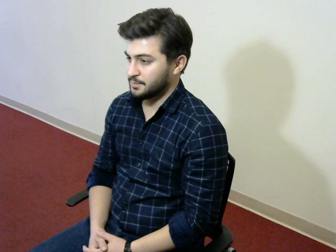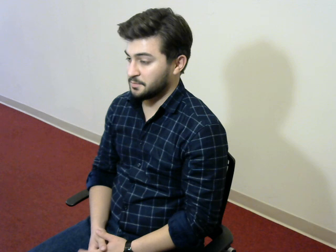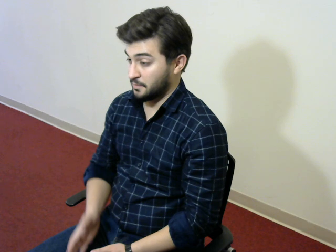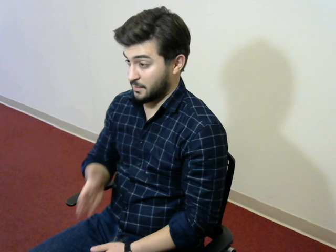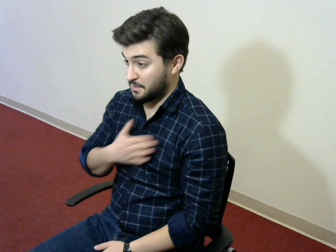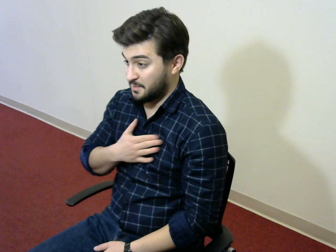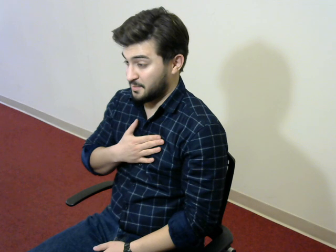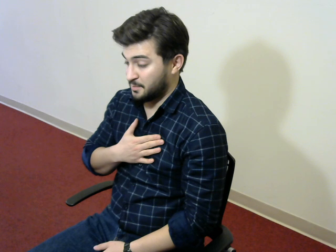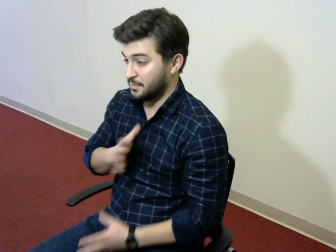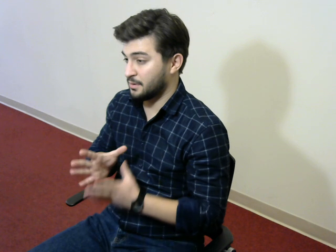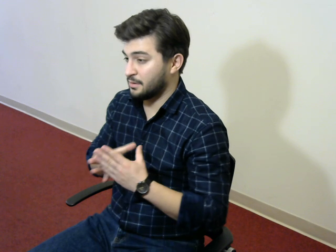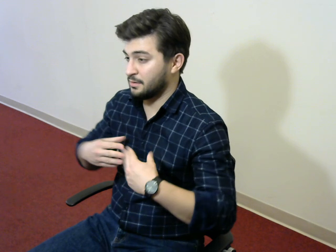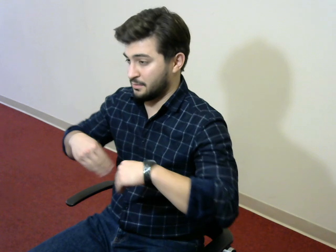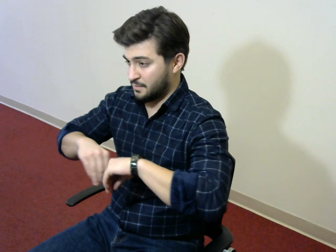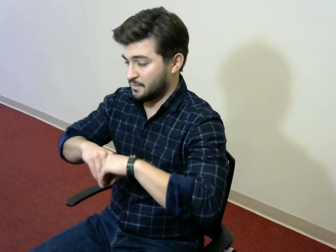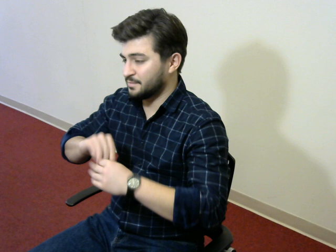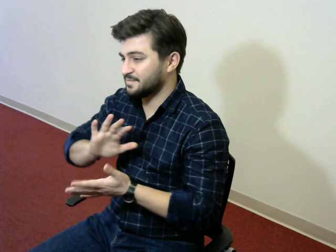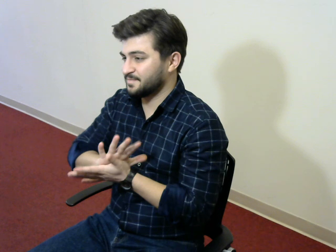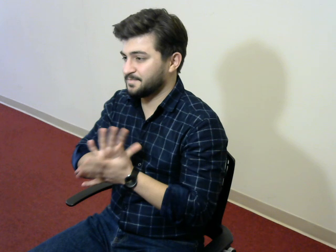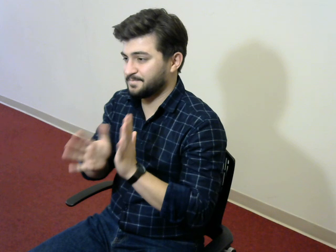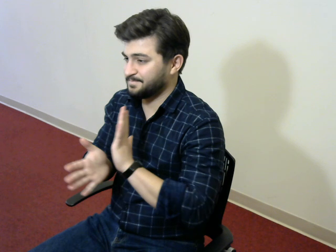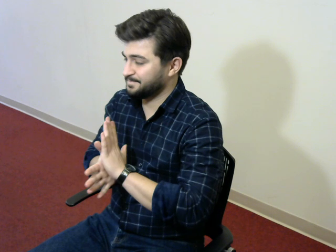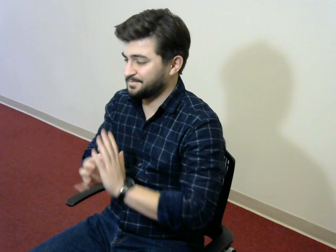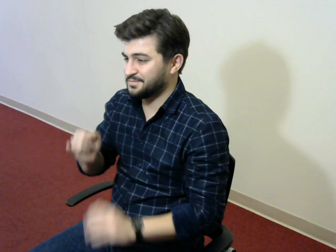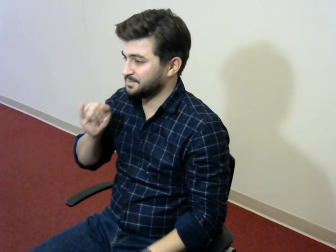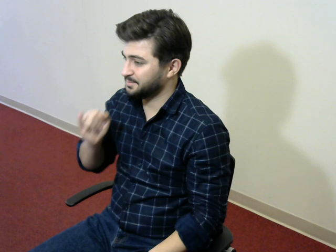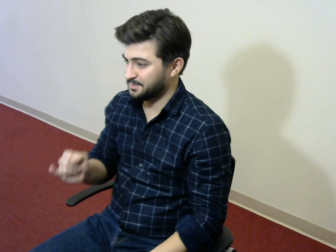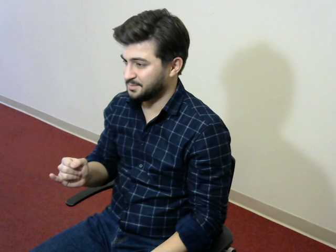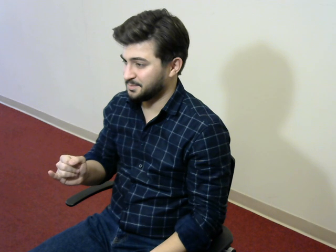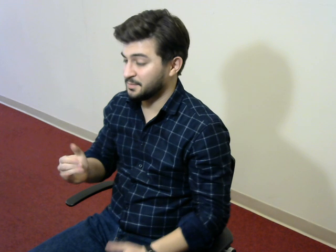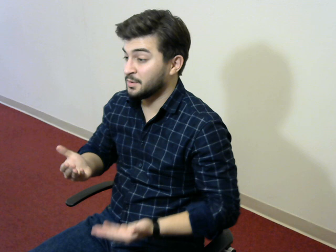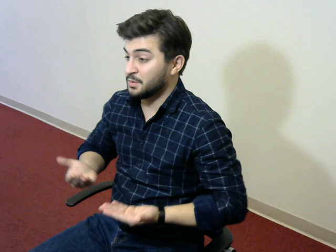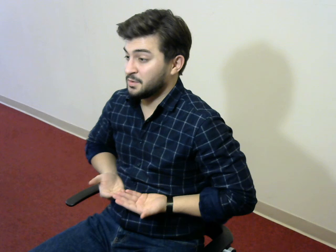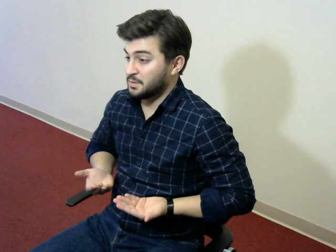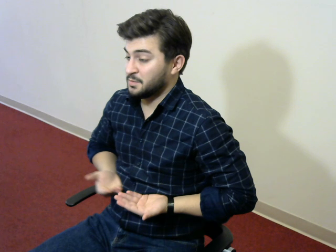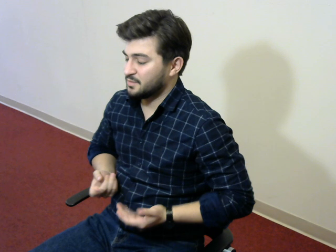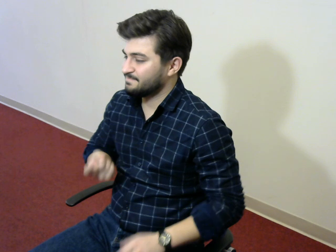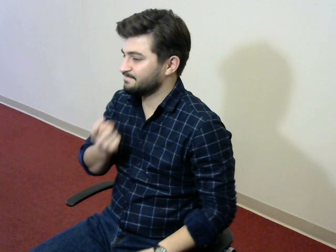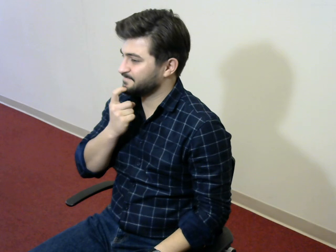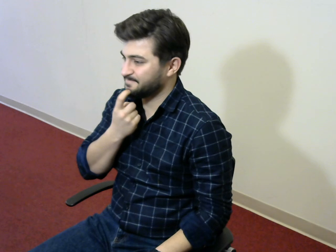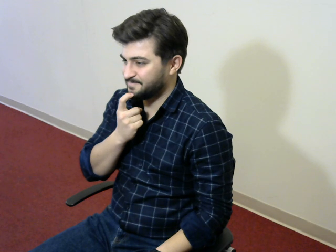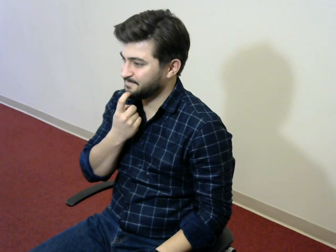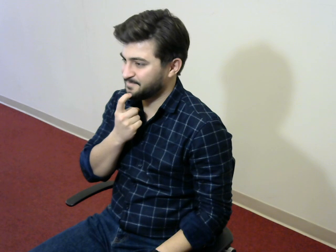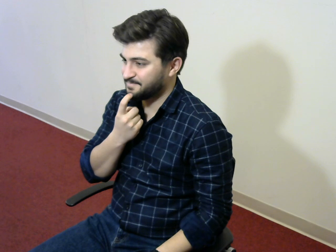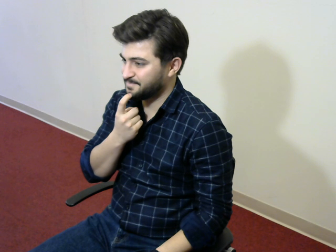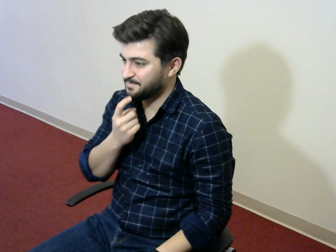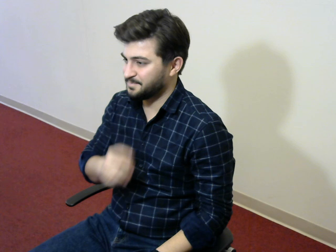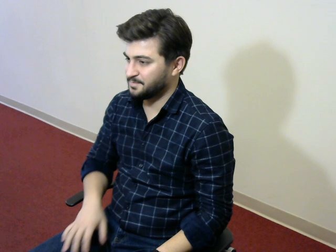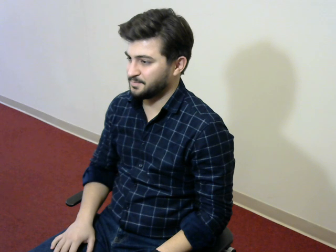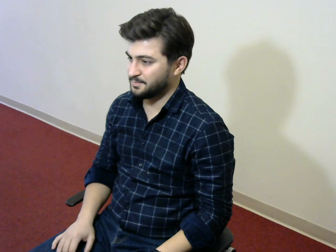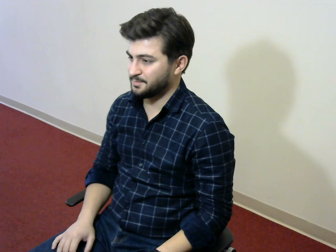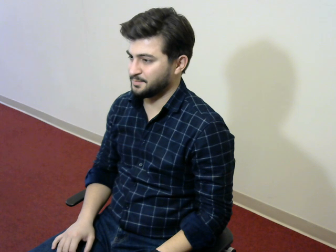Mənim ailəmin vəziyyəti yaxşı deyil, yaşamaq çətindir